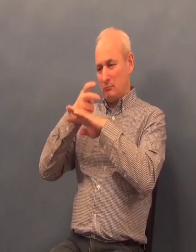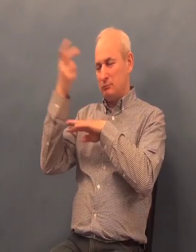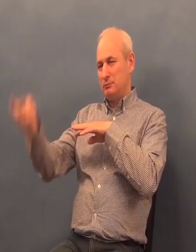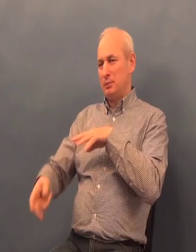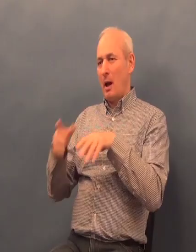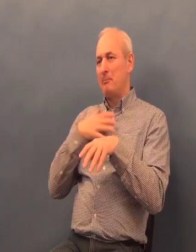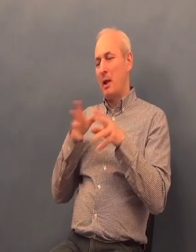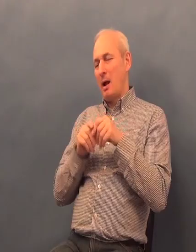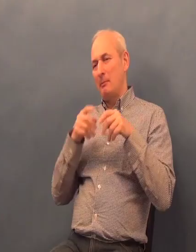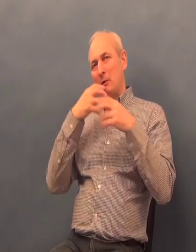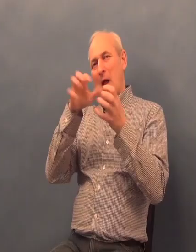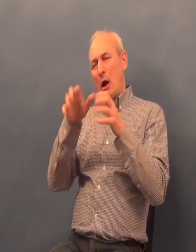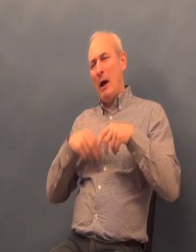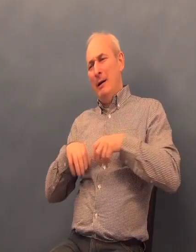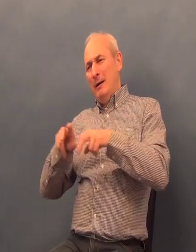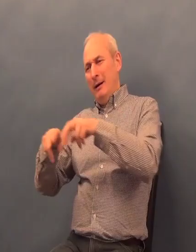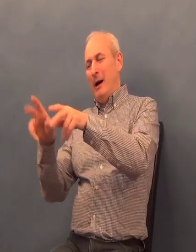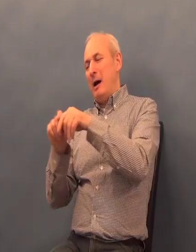A pies, który biegł za jeleniem i szczekał, razem z chłopcem wpada do rzeki.